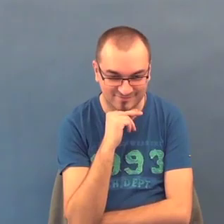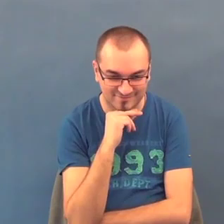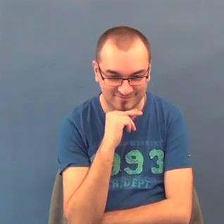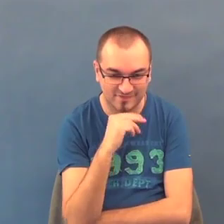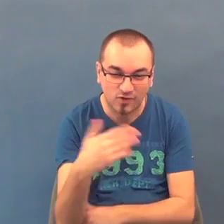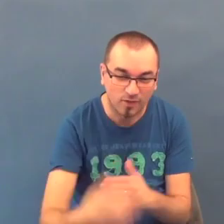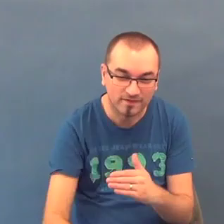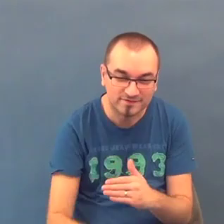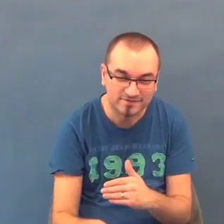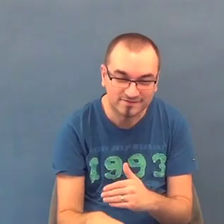Koniec?